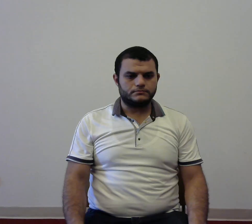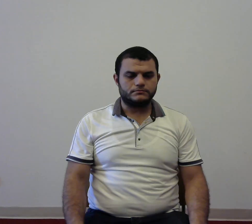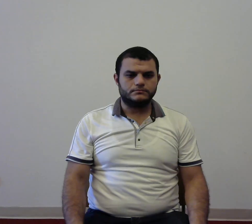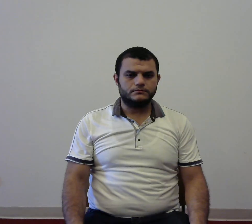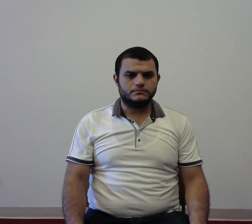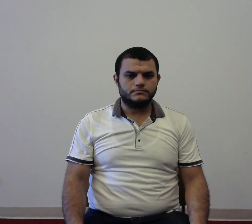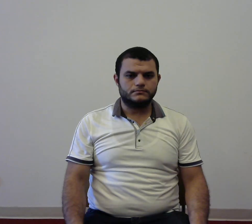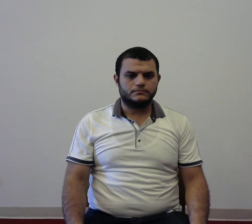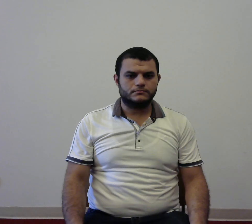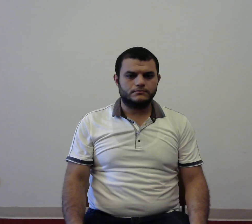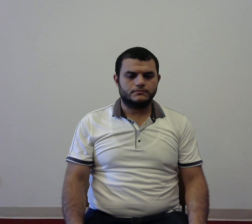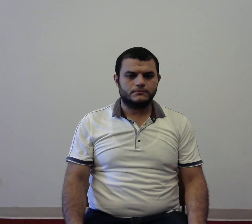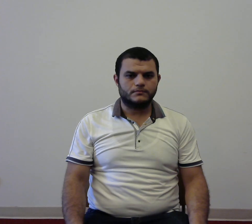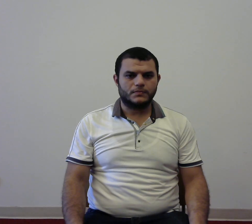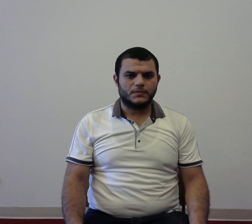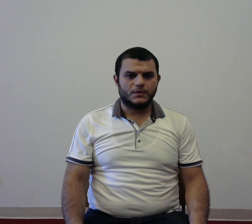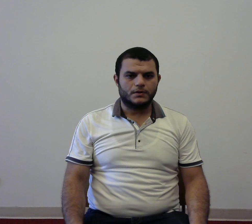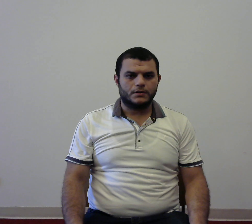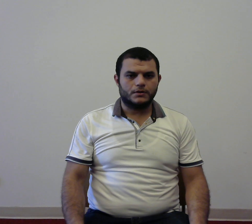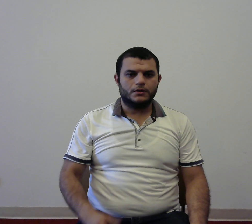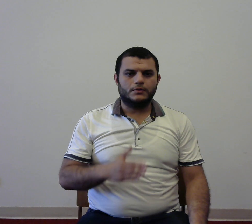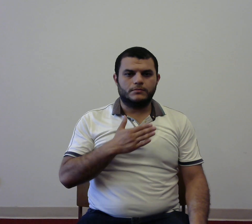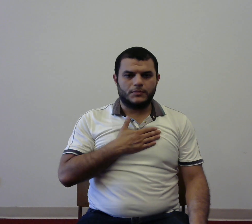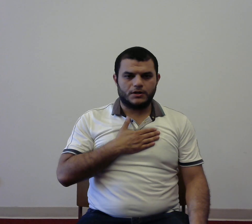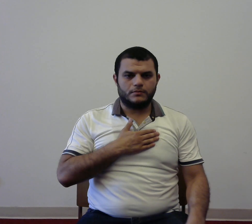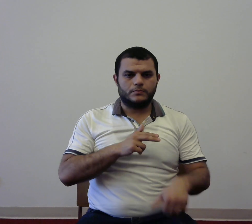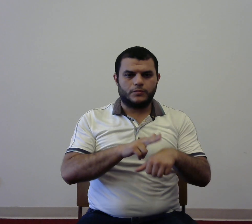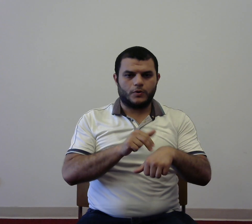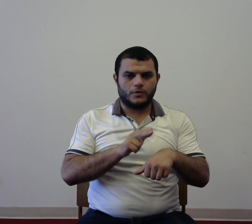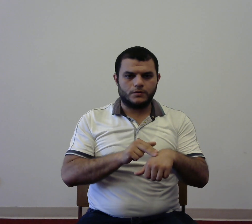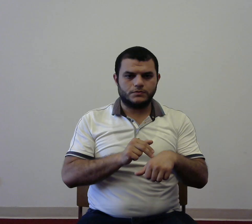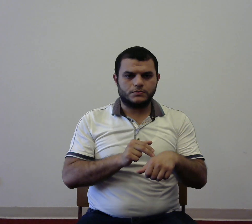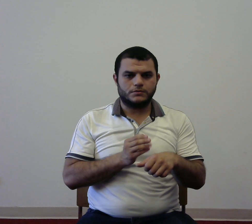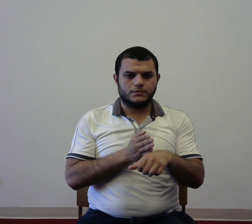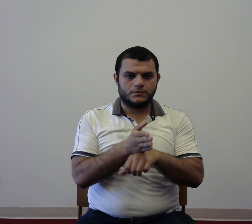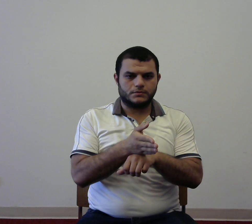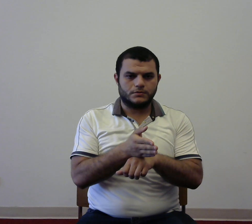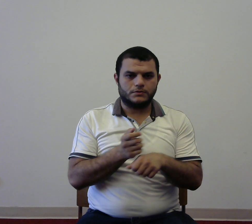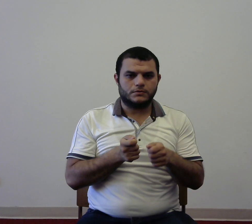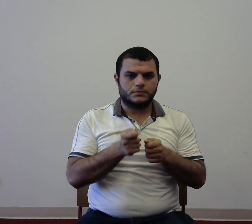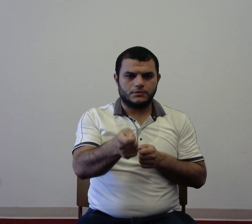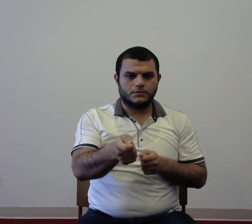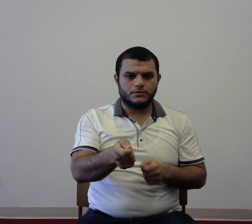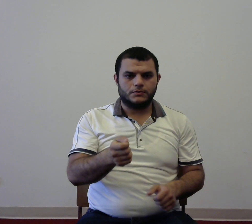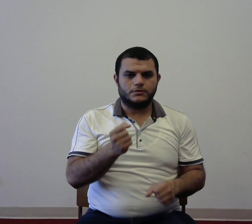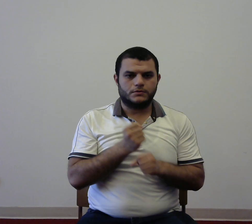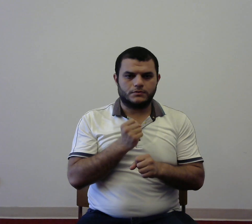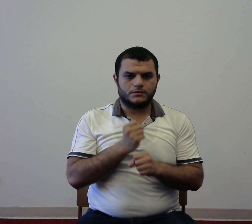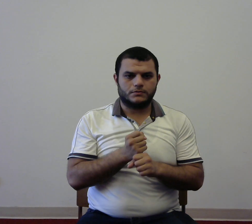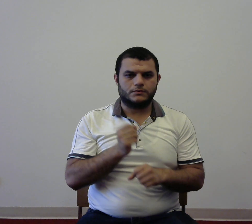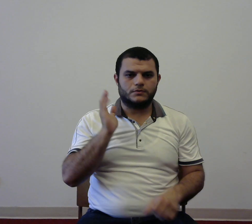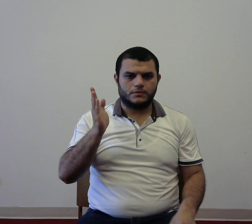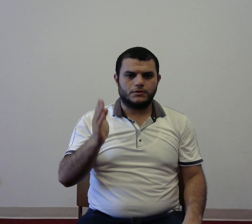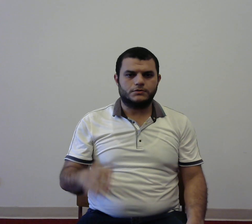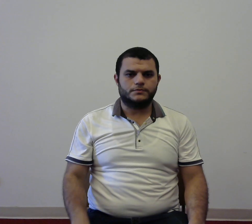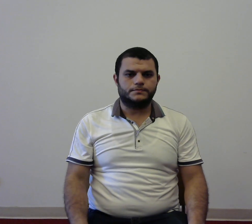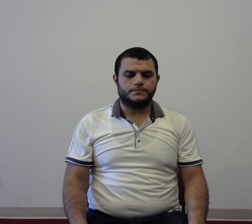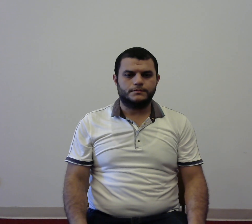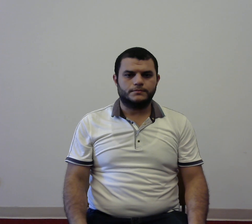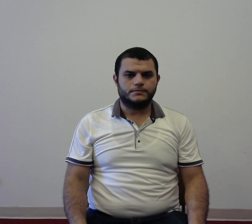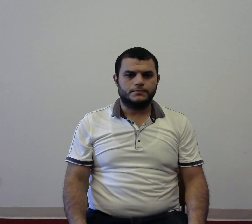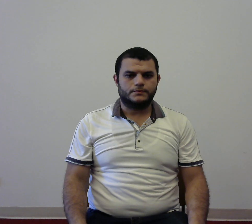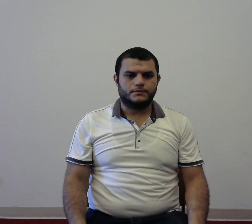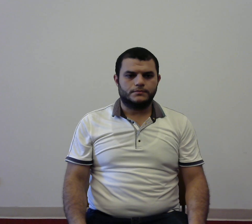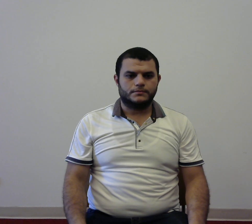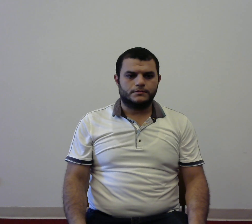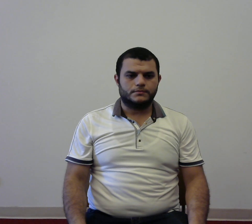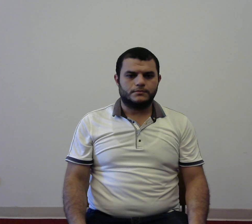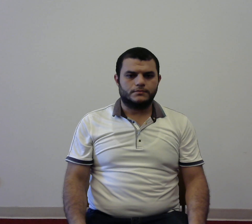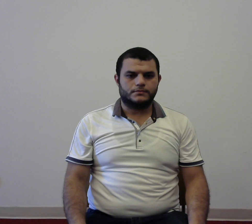Mən polisə müraciət edəcəyəm